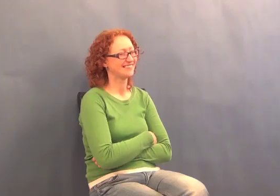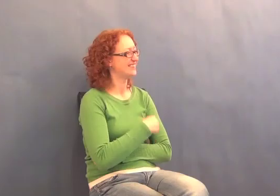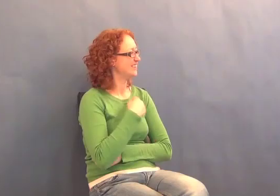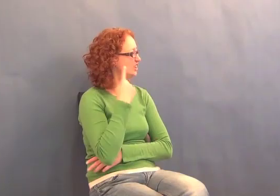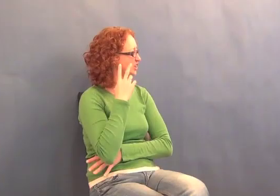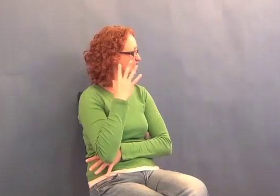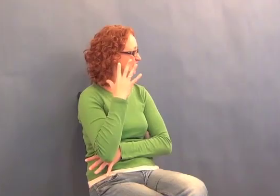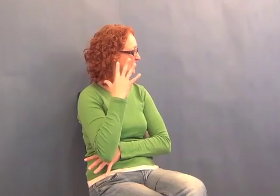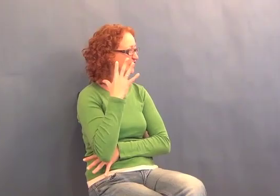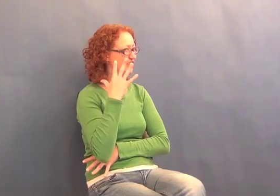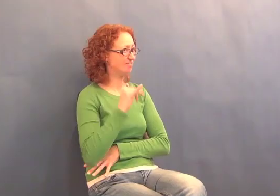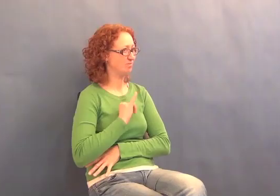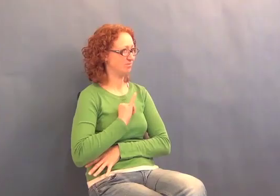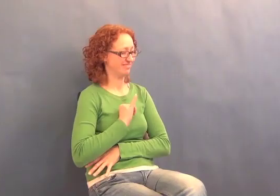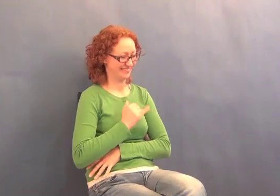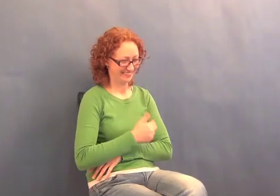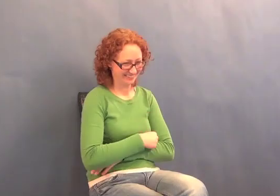Słyszeć hałas, to dla mnie niewygodne.